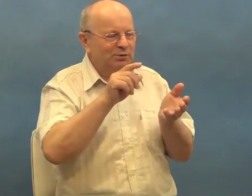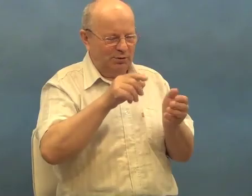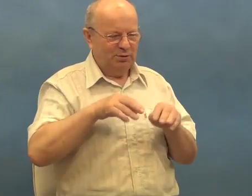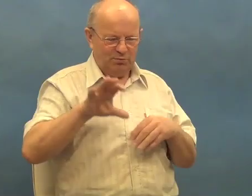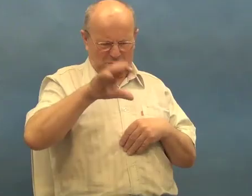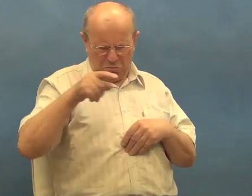Kot wchodził rurą do góry.